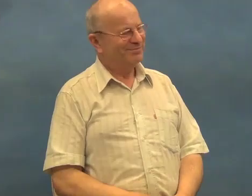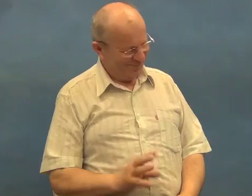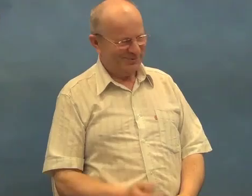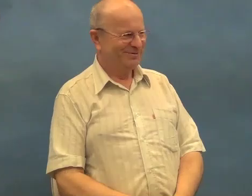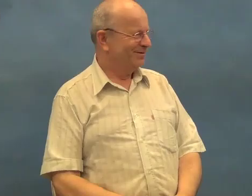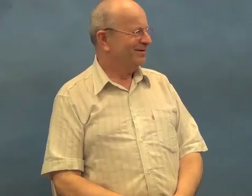Ładne.